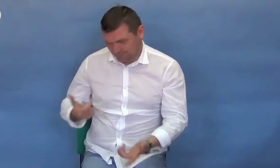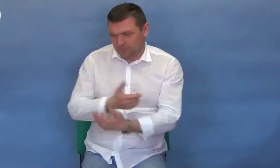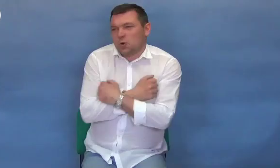Kocham.